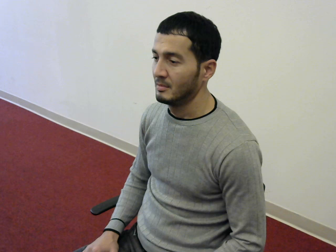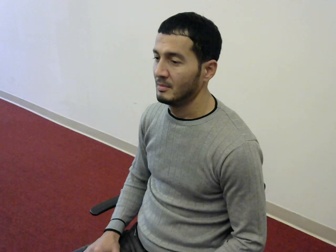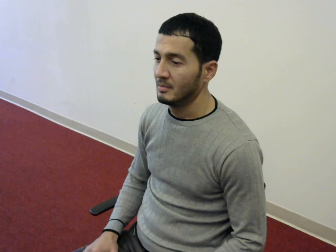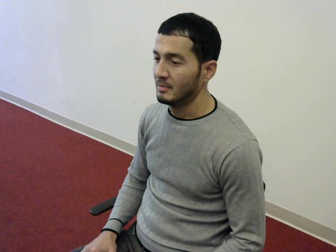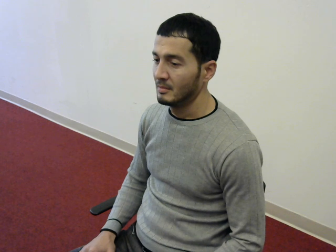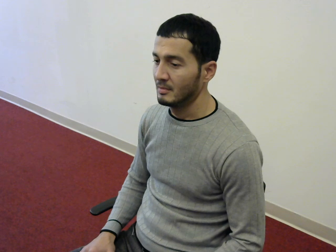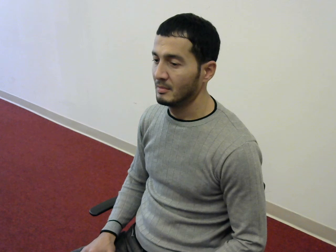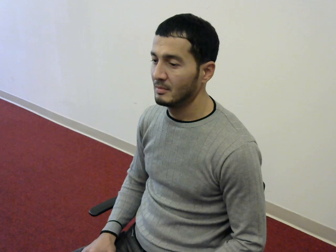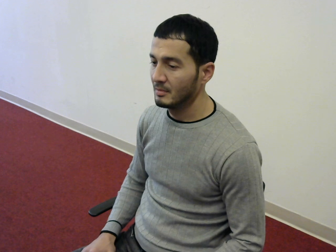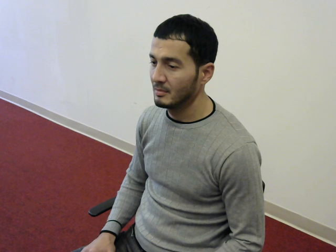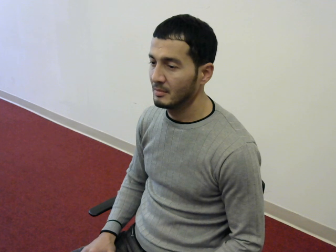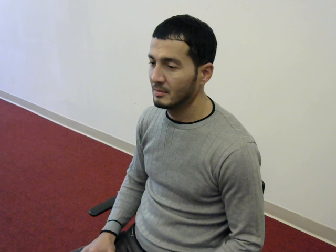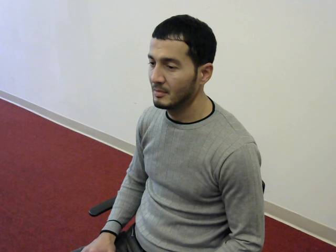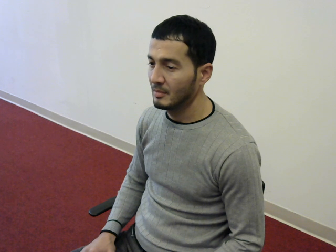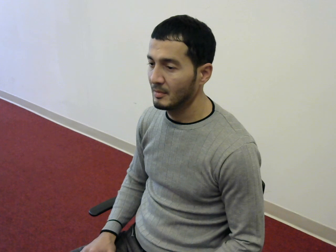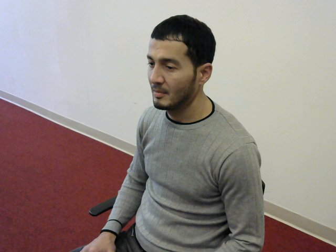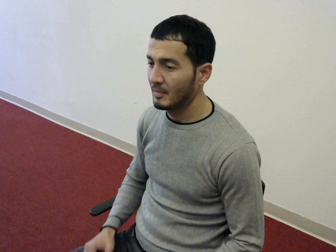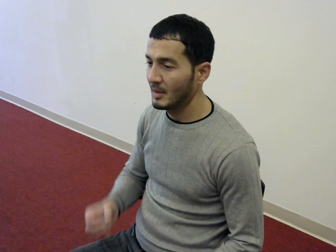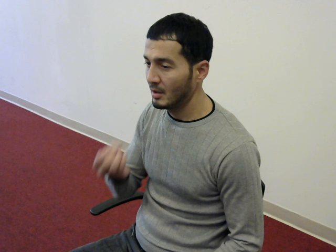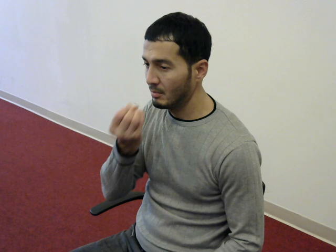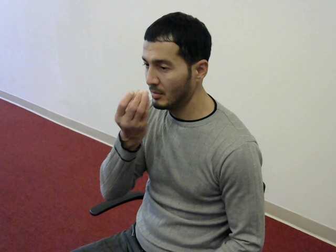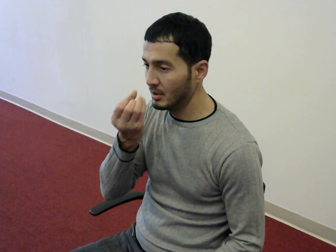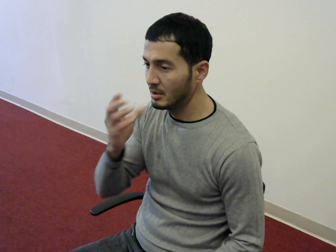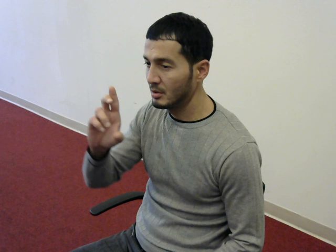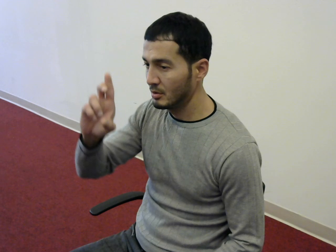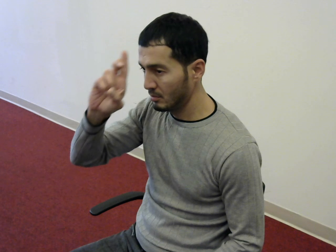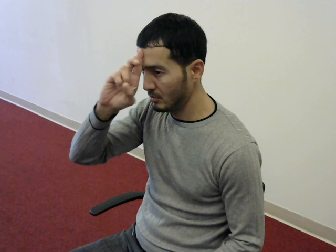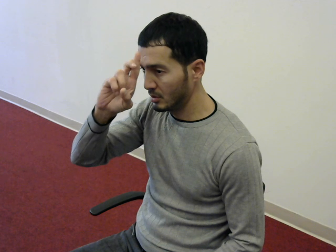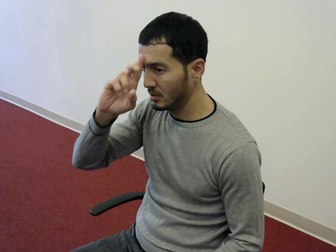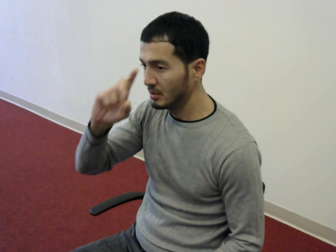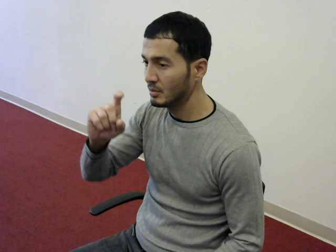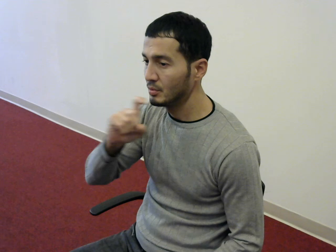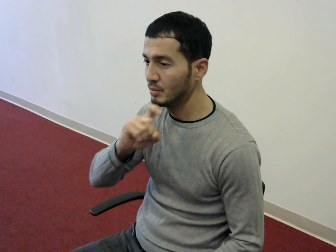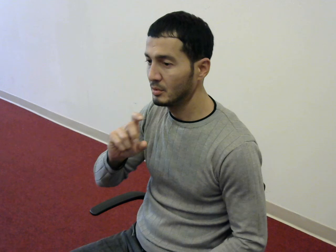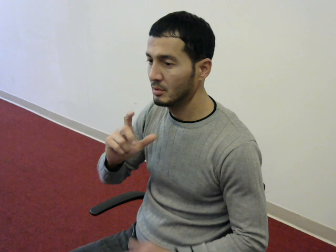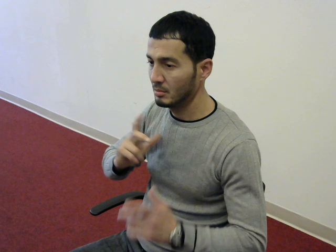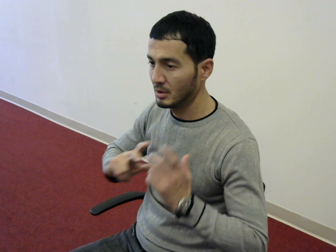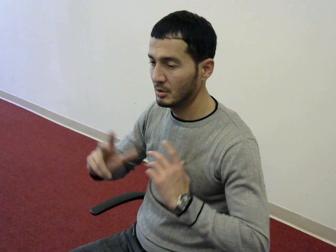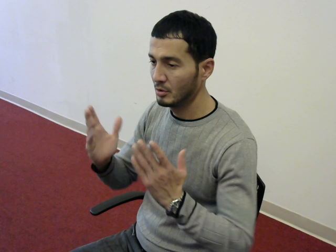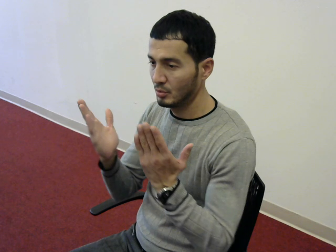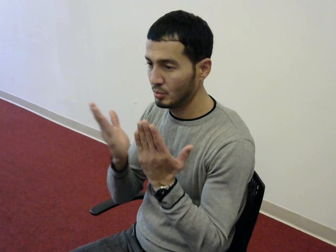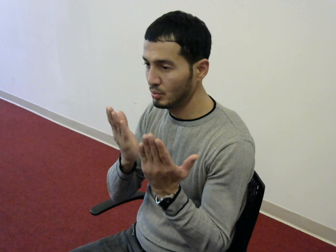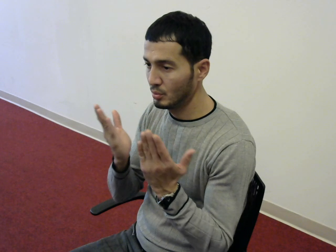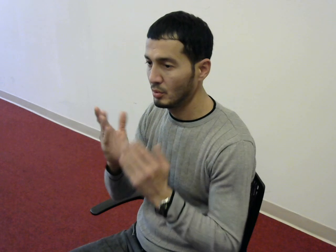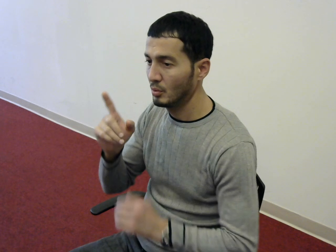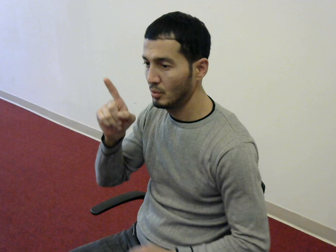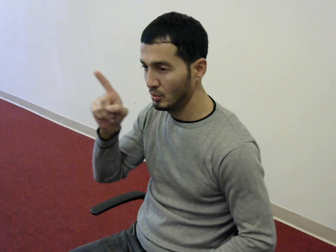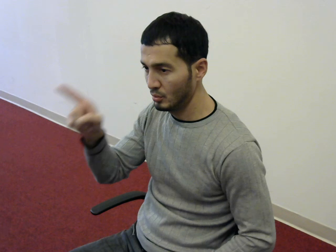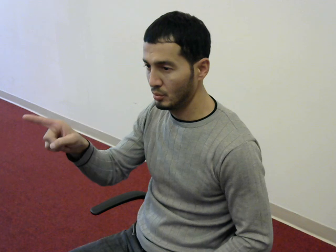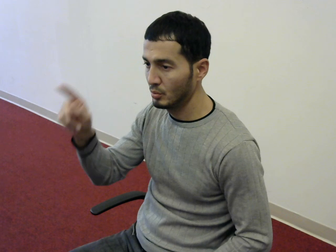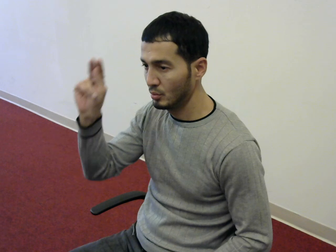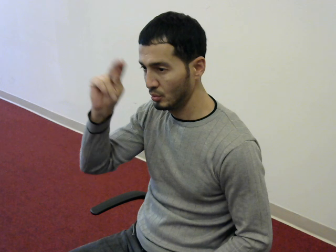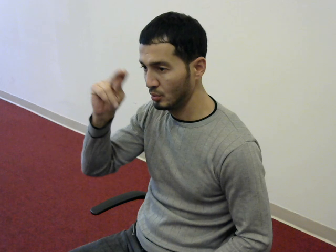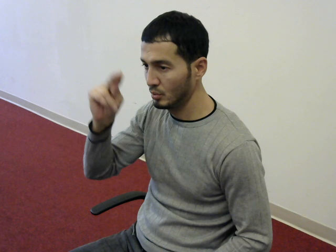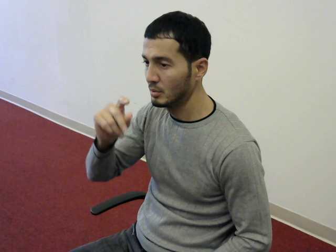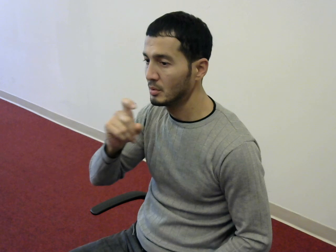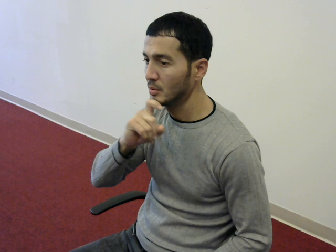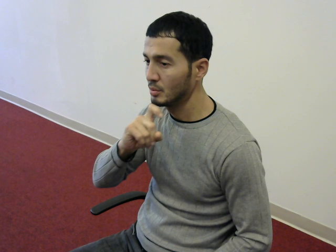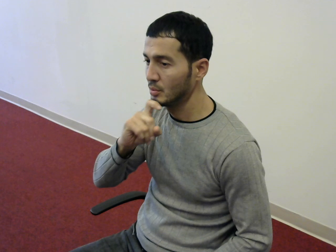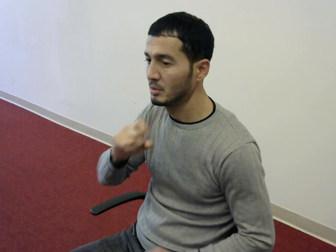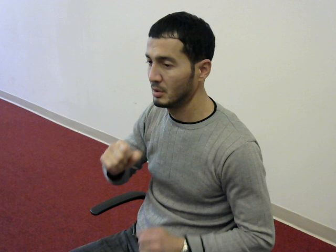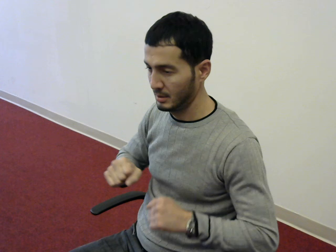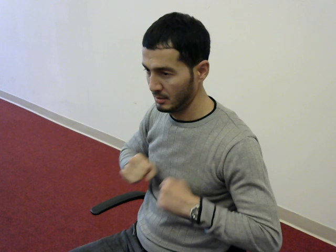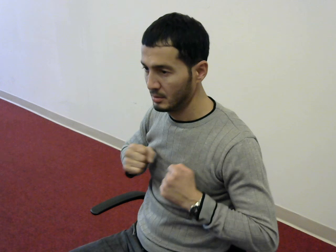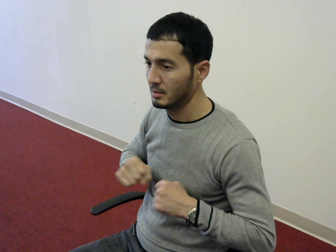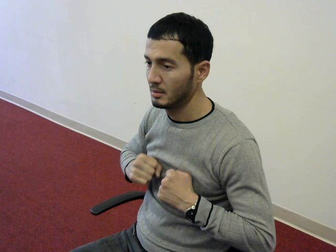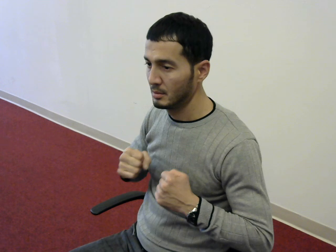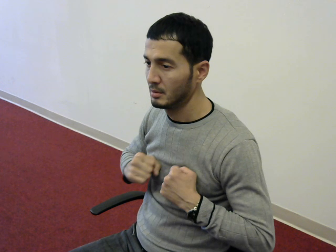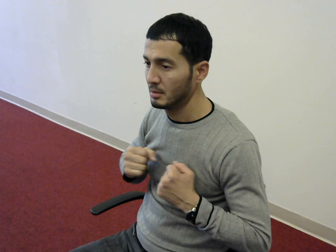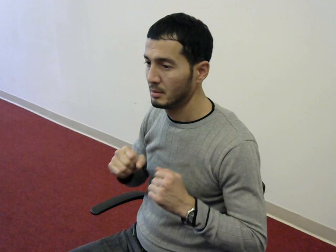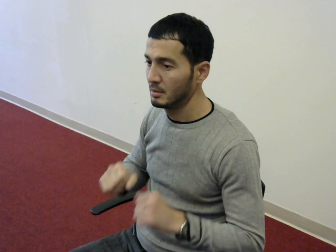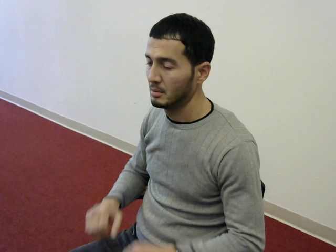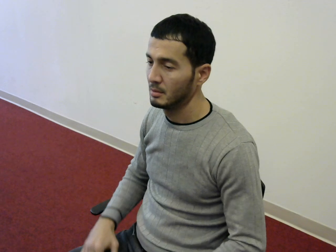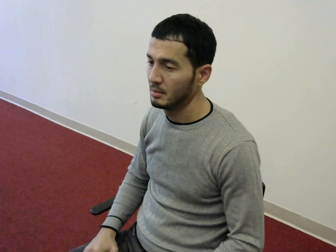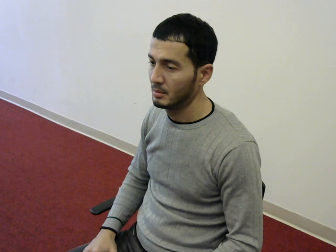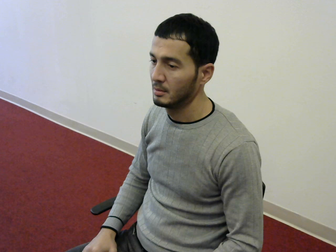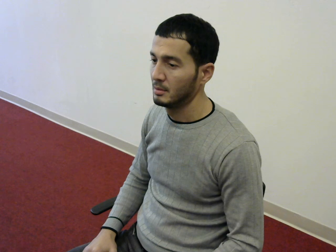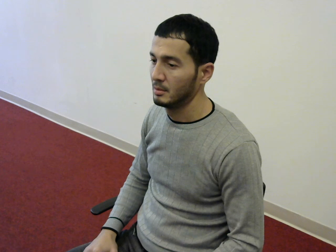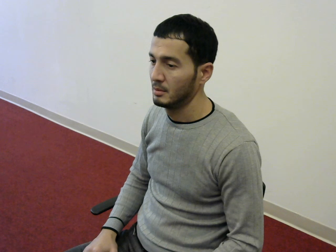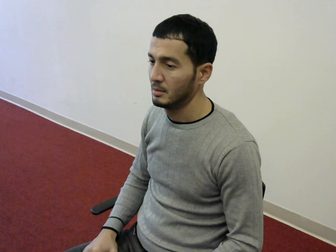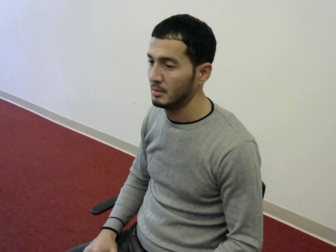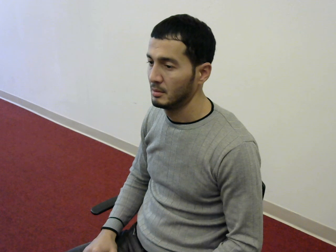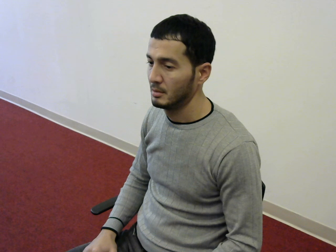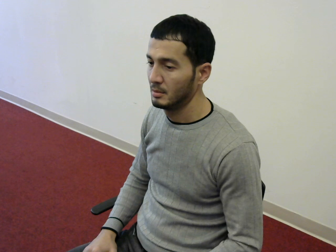Bakı Dövlət Universitetində oxuyan o tələbə çalışqandır